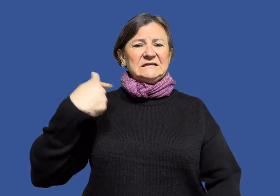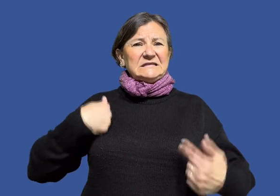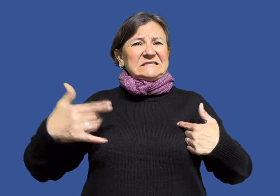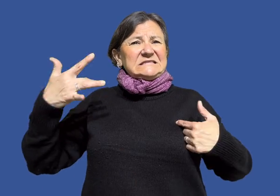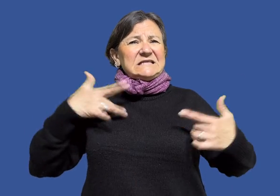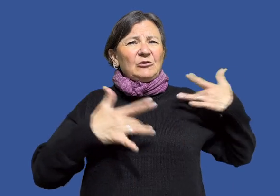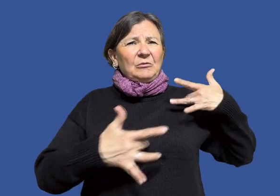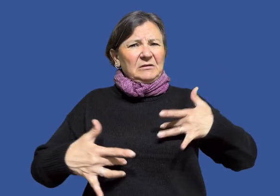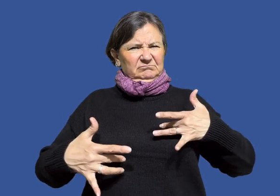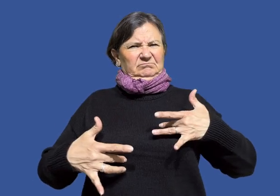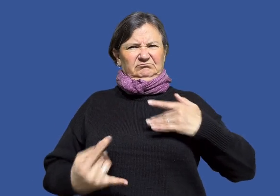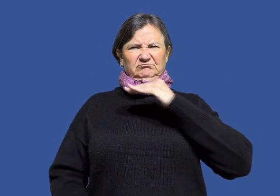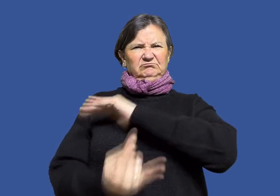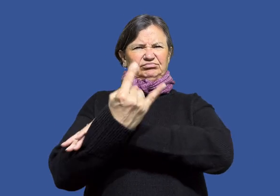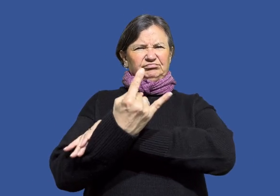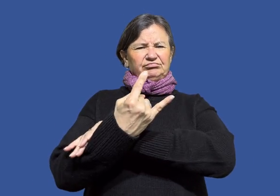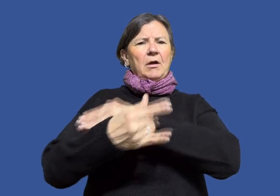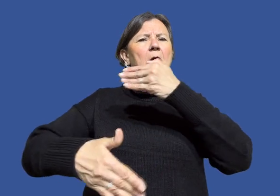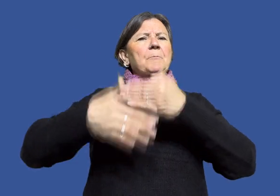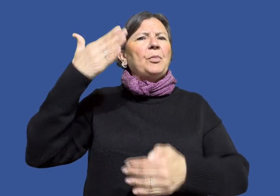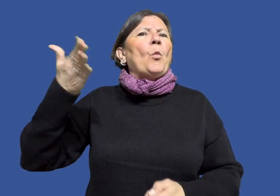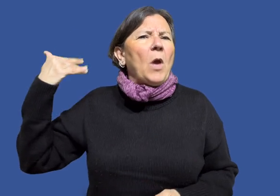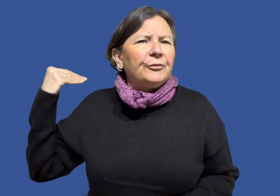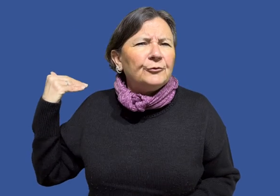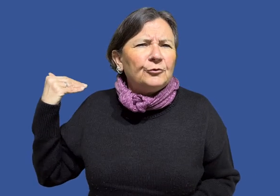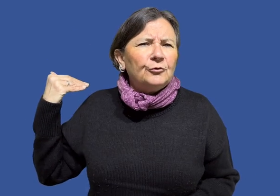Quan van començar els símptomes?